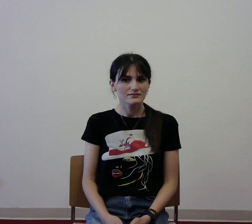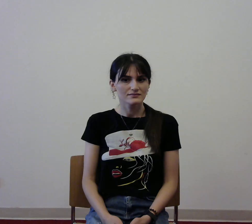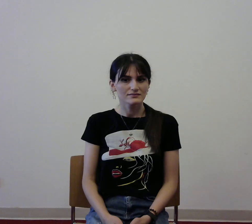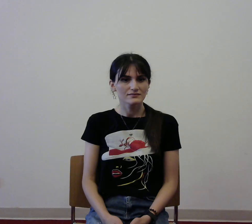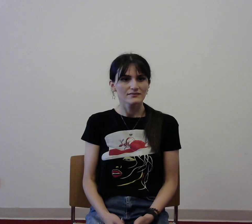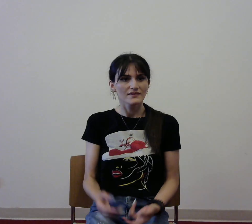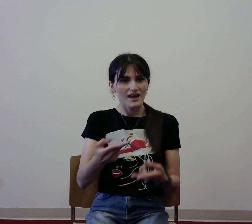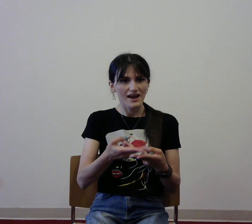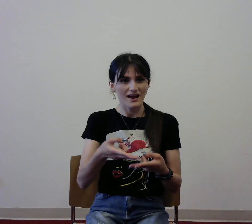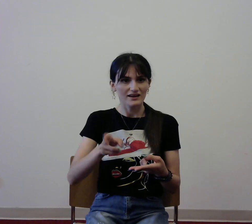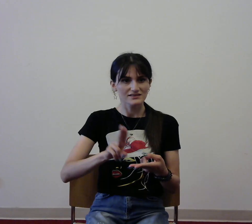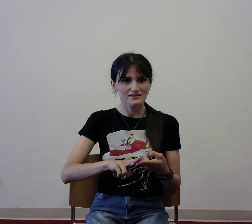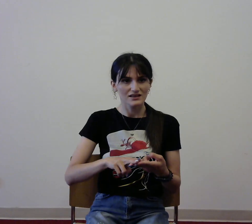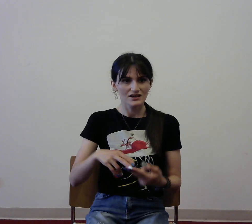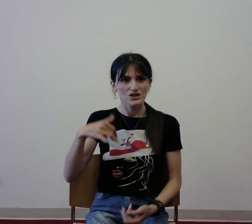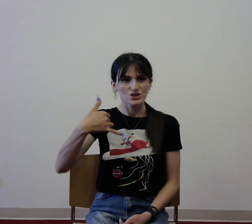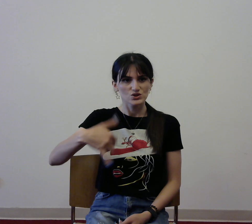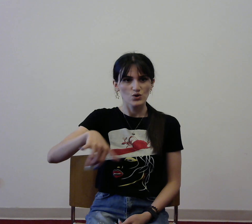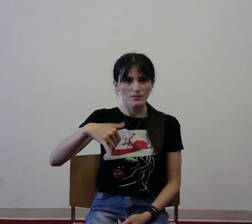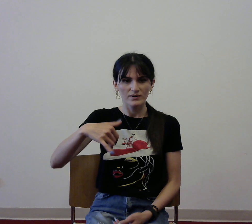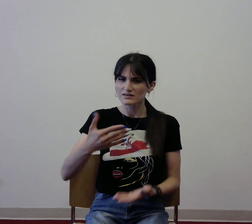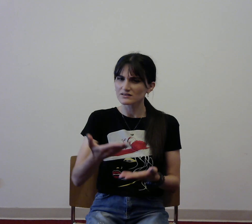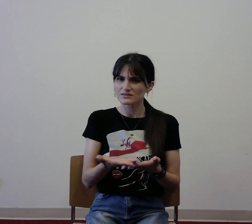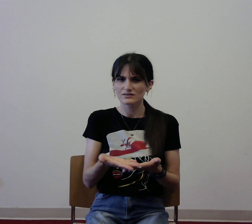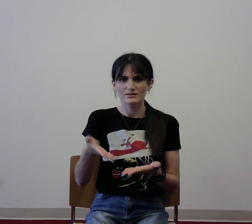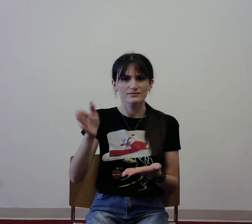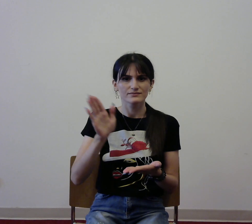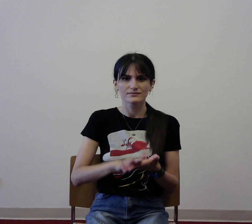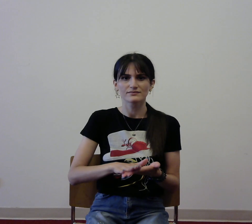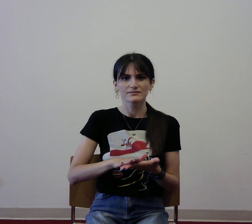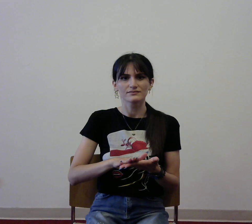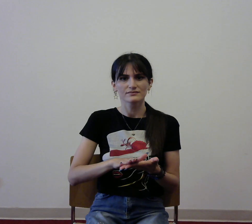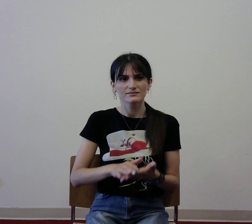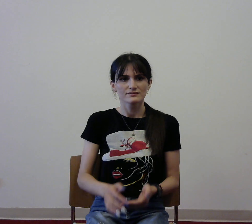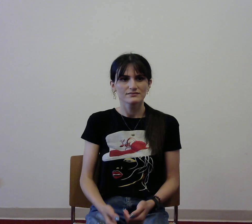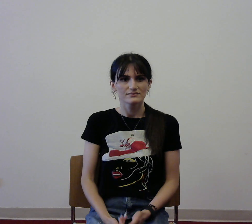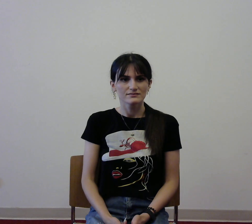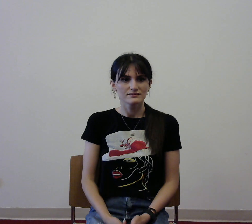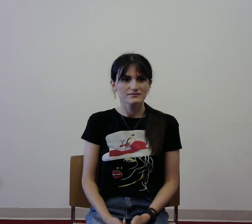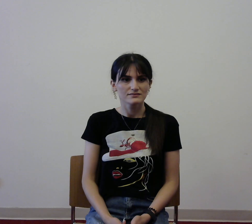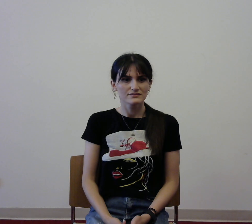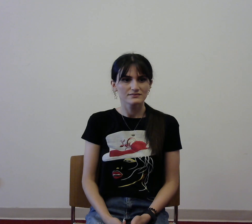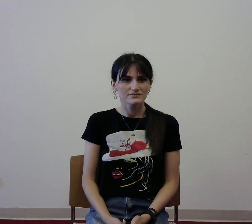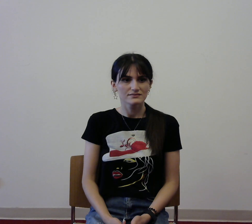Bu çanta ağırdır